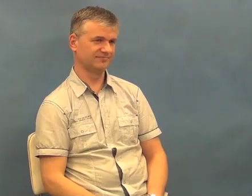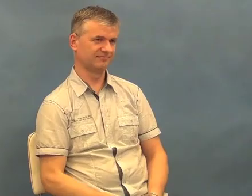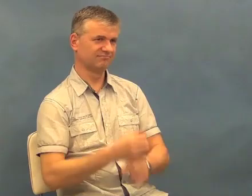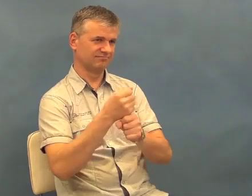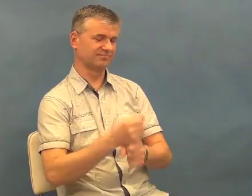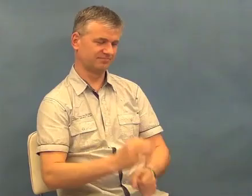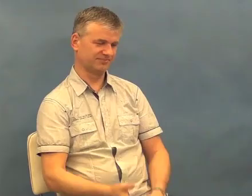Dobrze, że postawili znak.